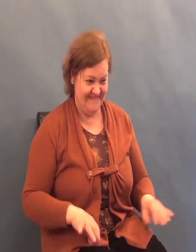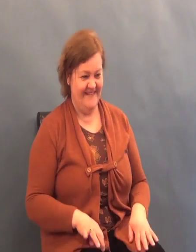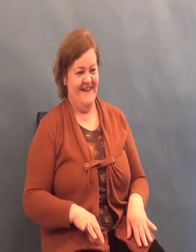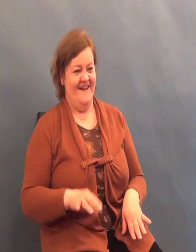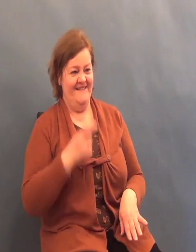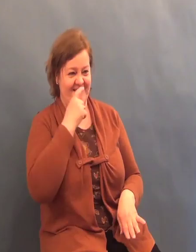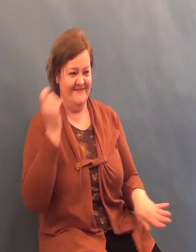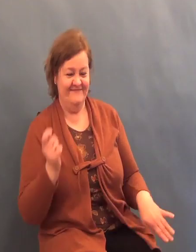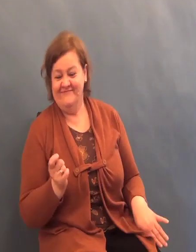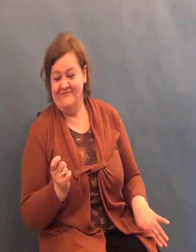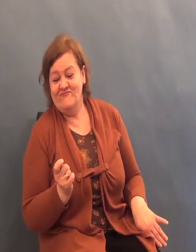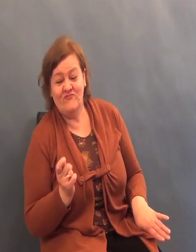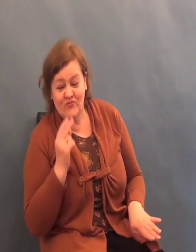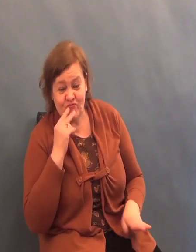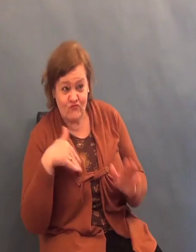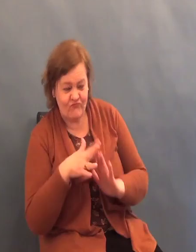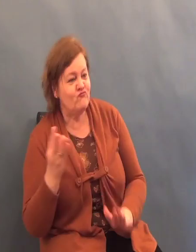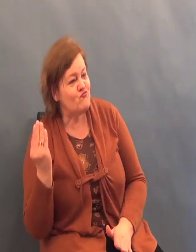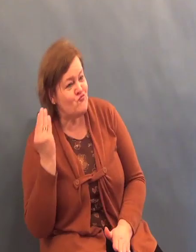Charlie Chaplin mówi coś do niej, a ona przed wyjściem daje mu buziaka w policzek.